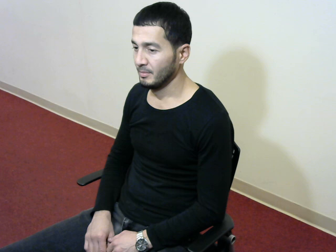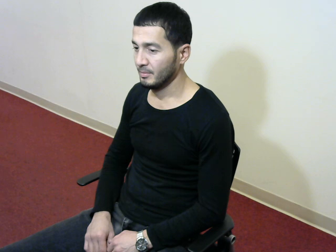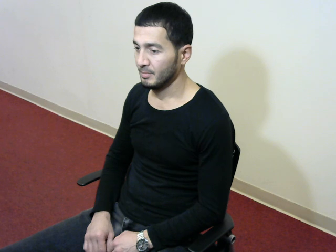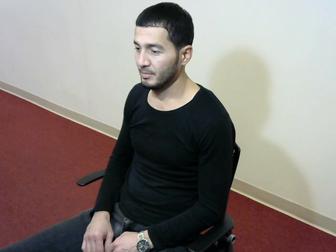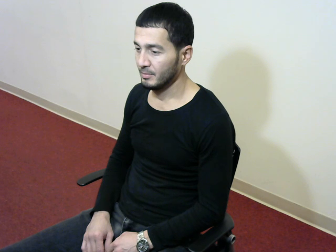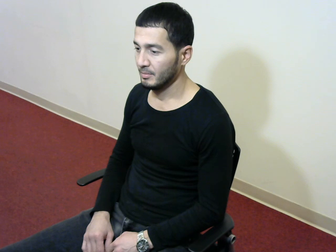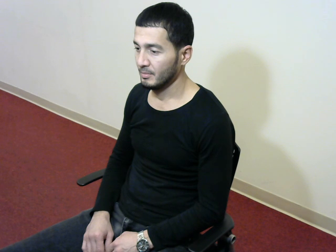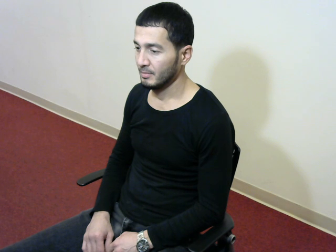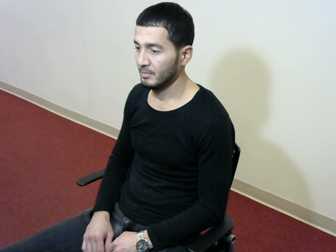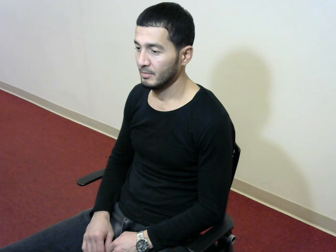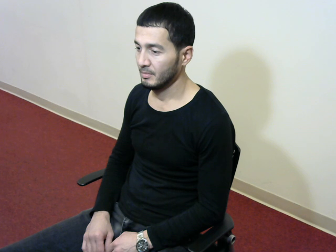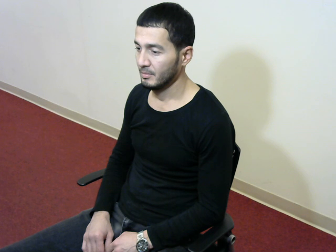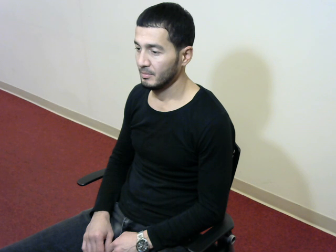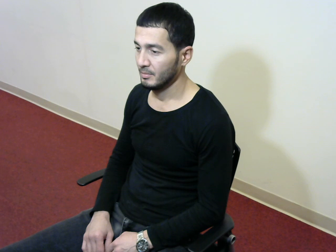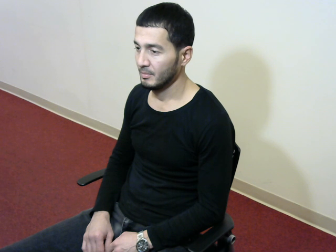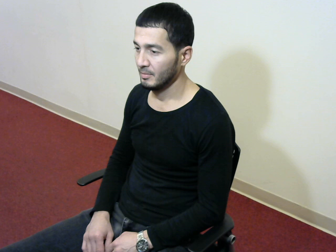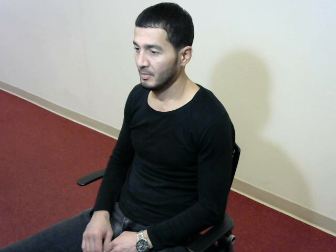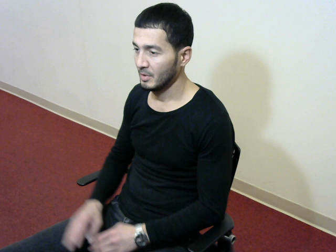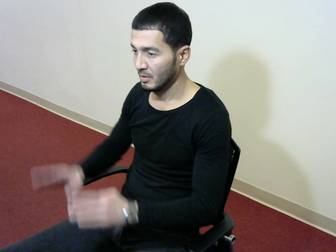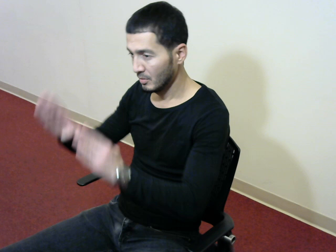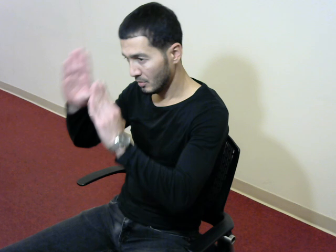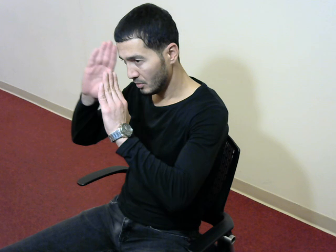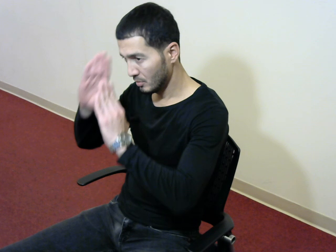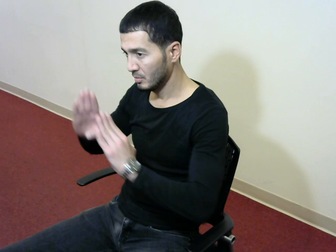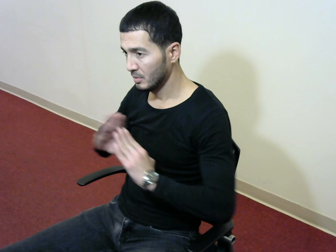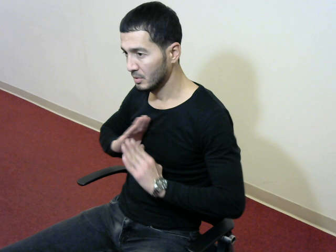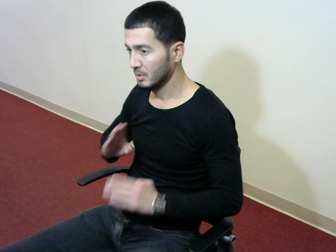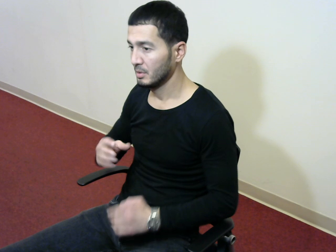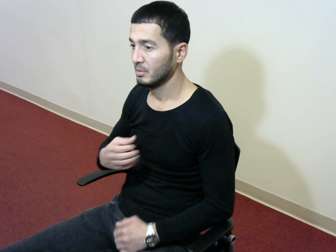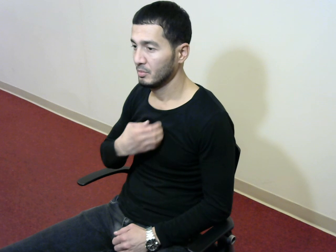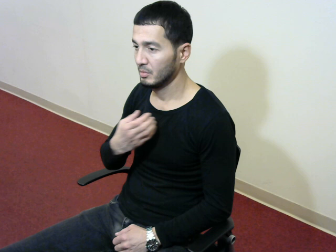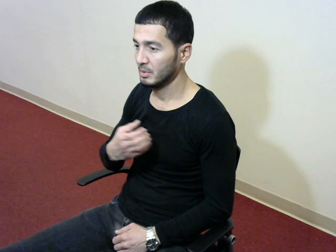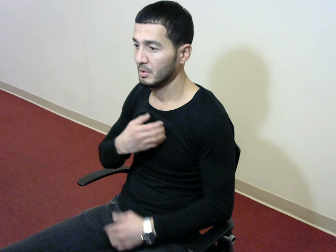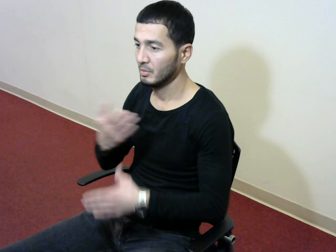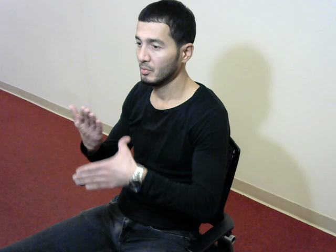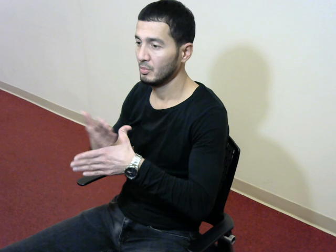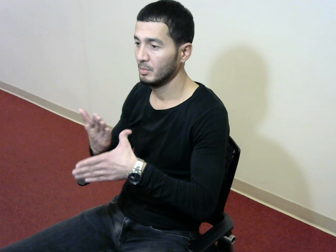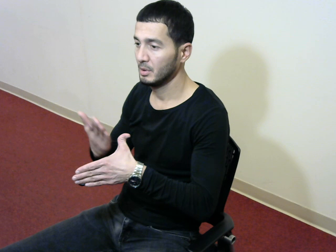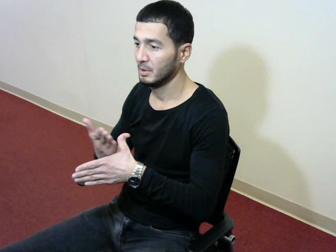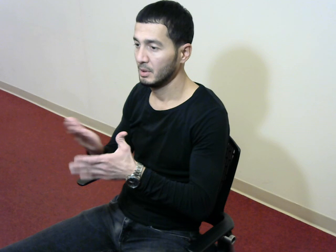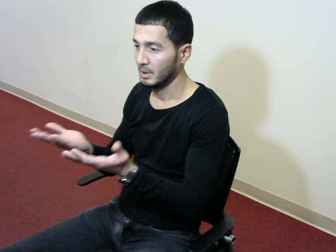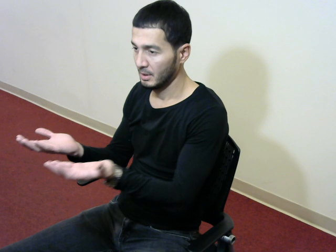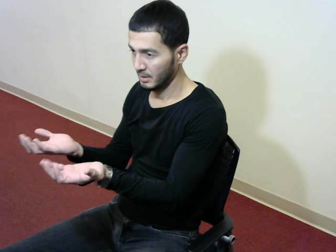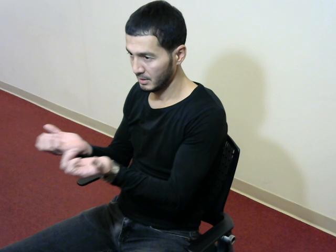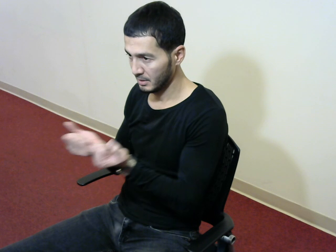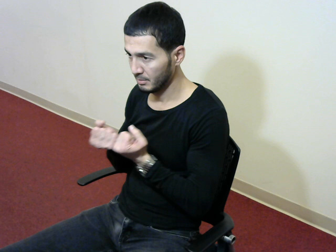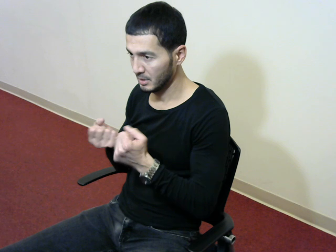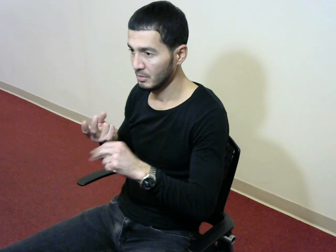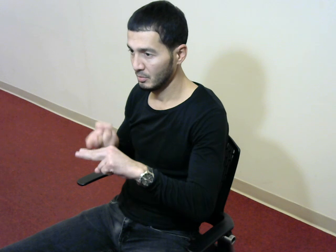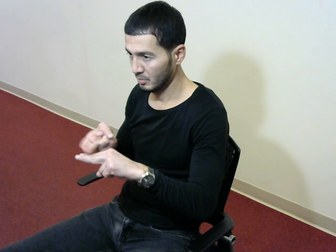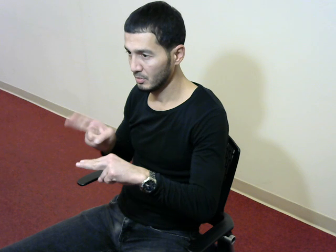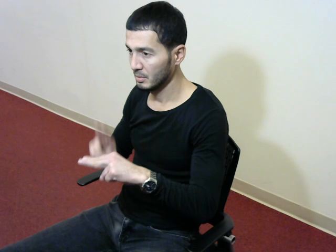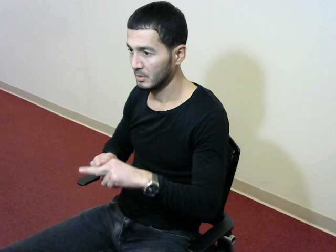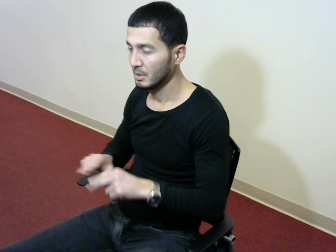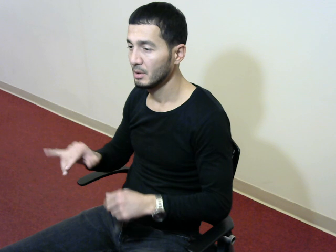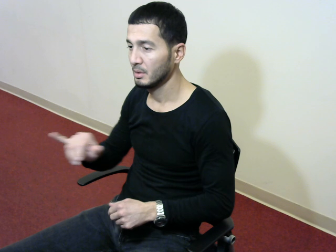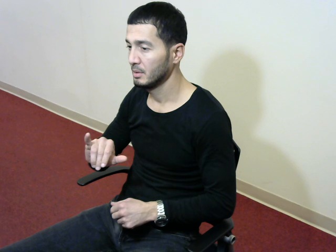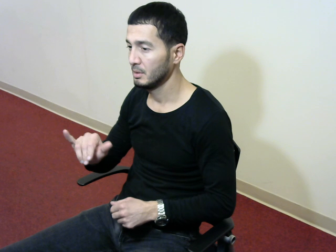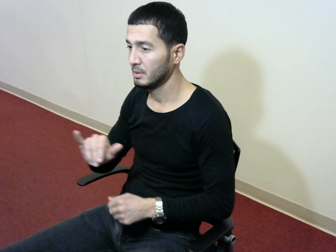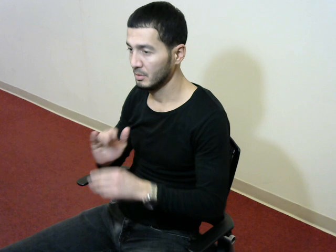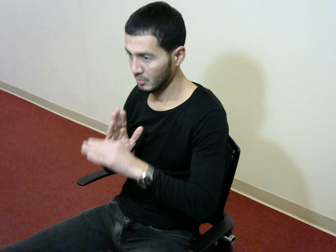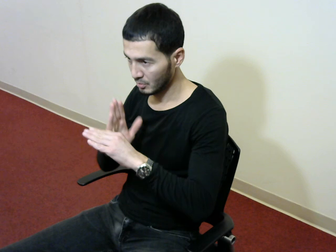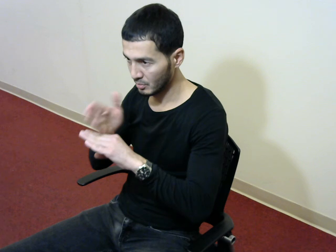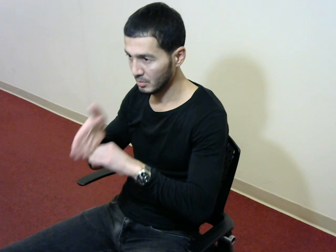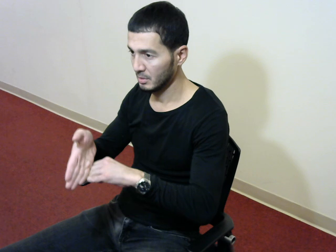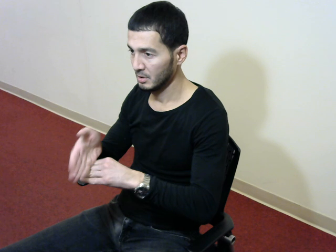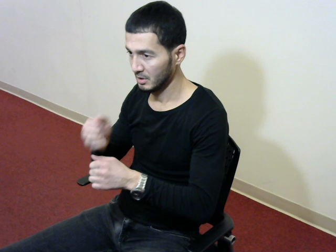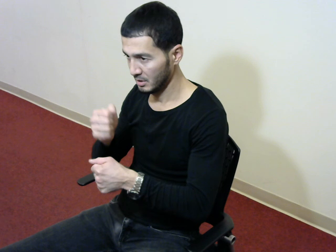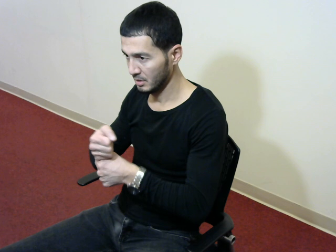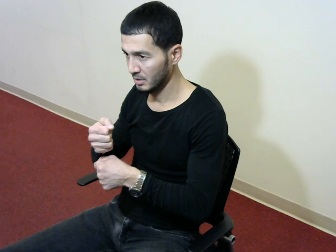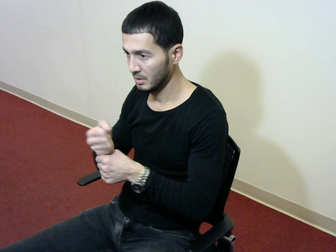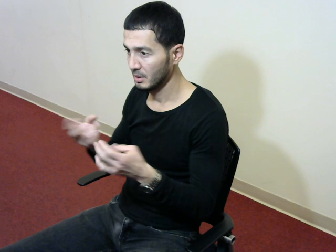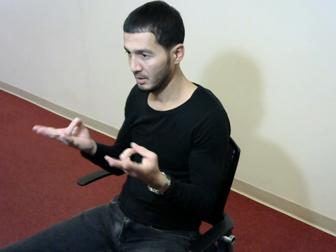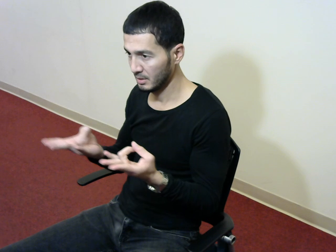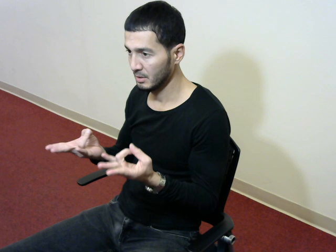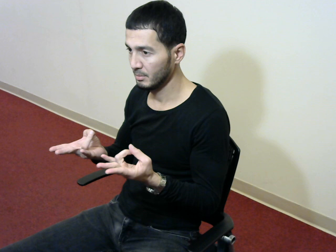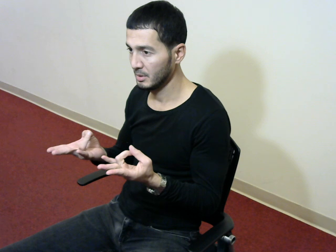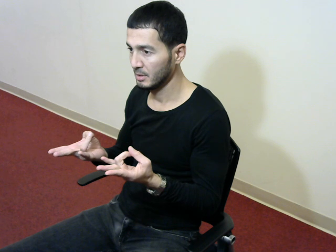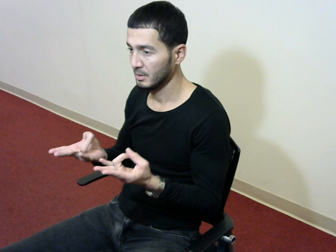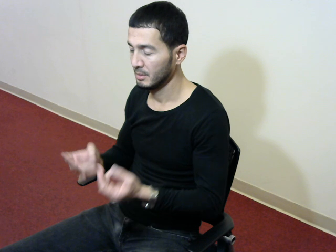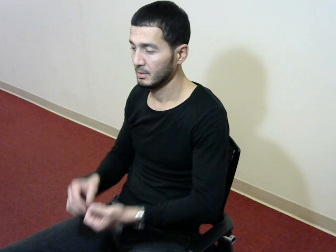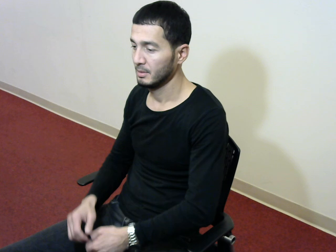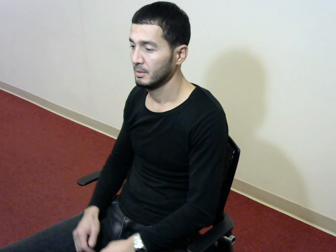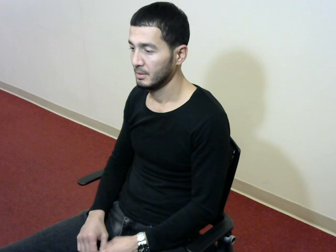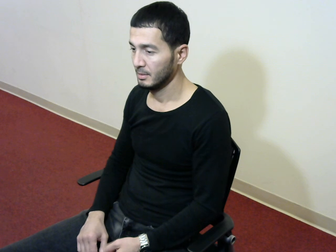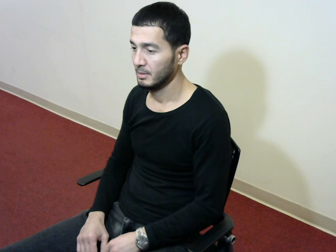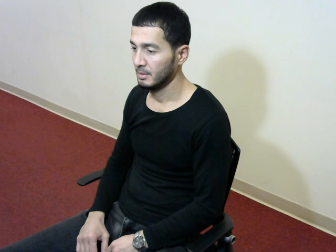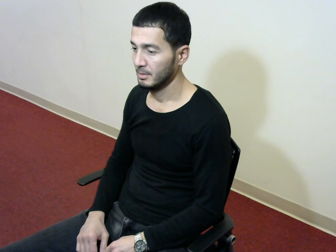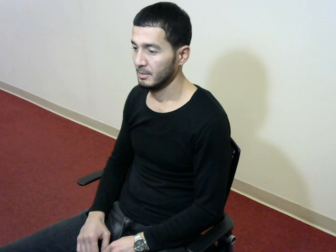Ünvanlı sosial yardım almaq üçün hara müraciət etmək lazımdır